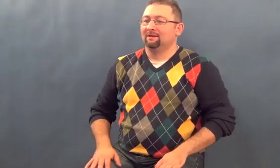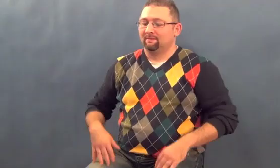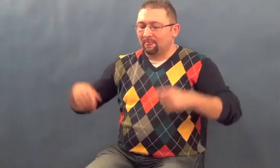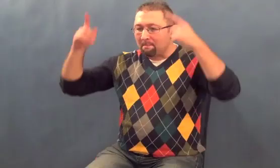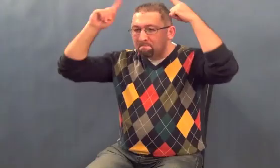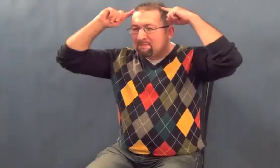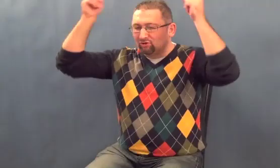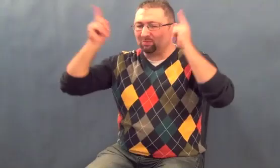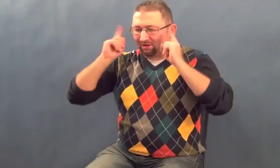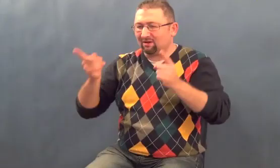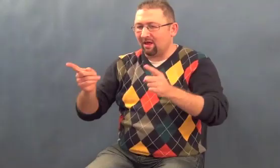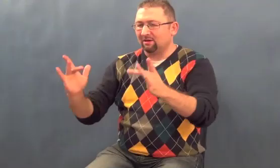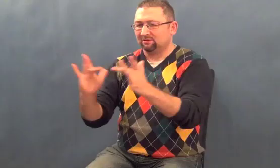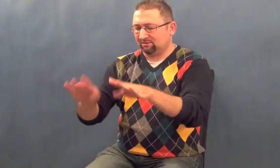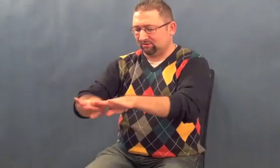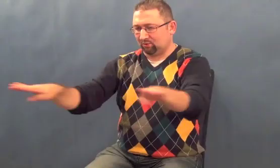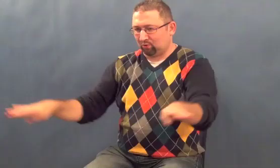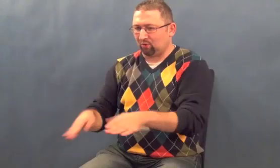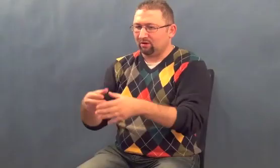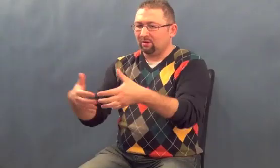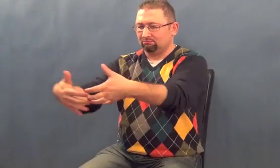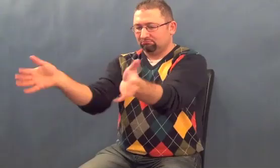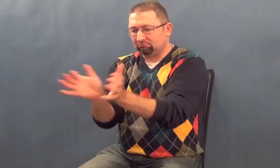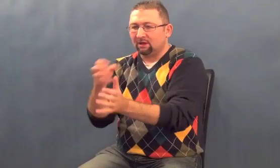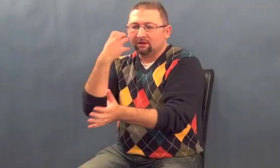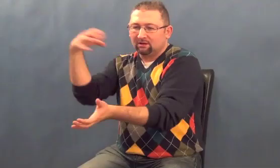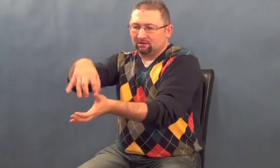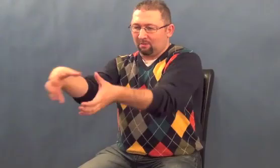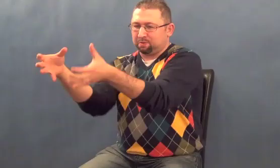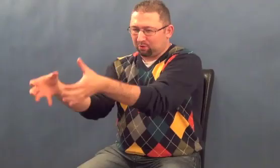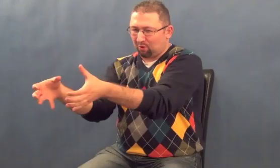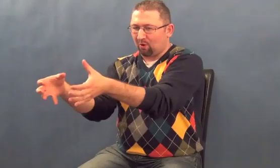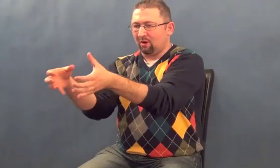Myszka Miki kładzie na okrągły stół miskę z jabłkami.